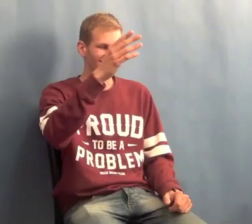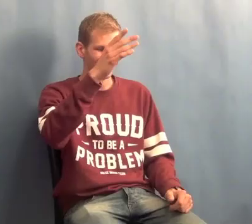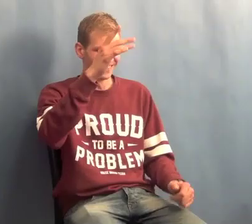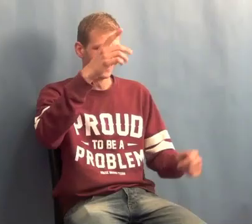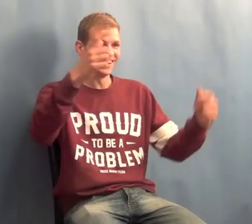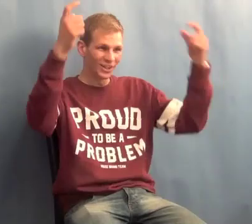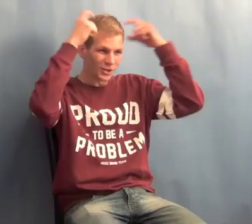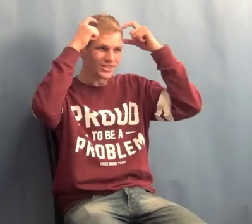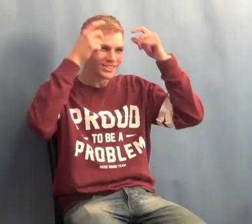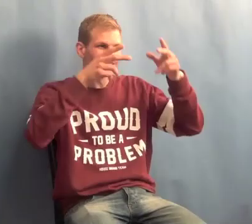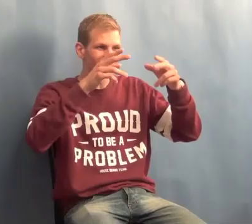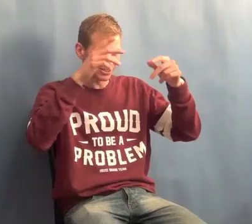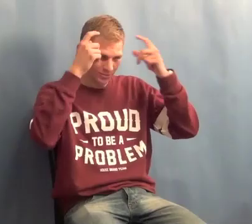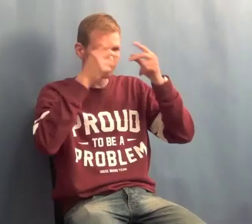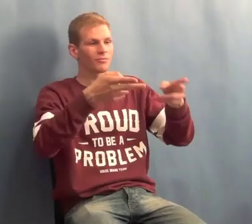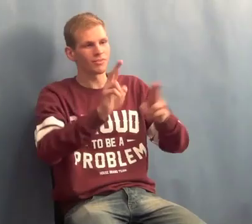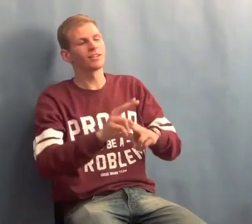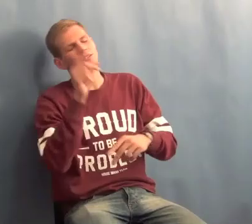Myszka Miki śpi w łóżku.